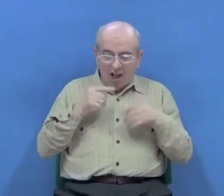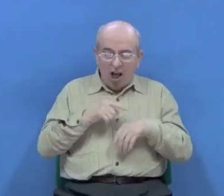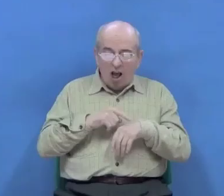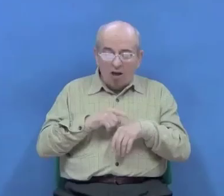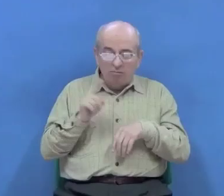Myszka Miki.